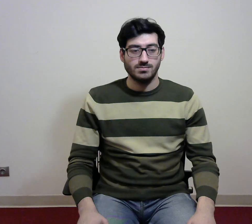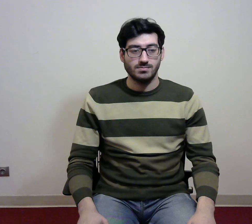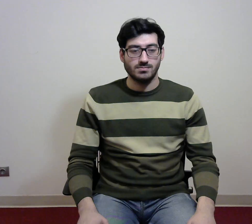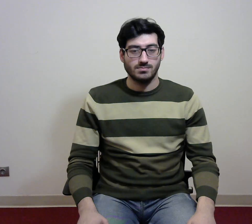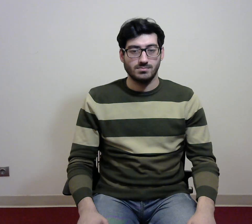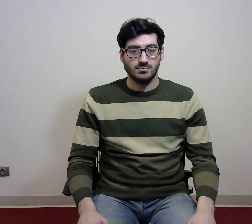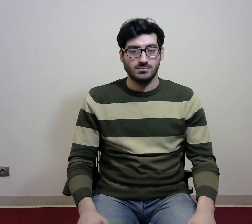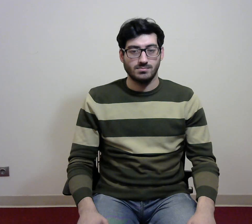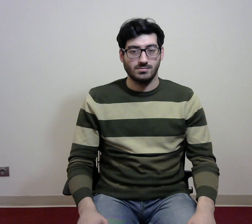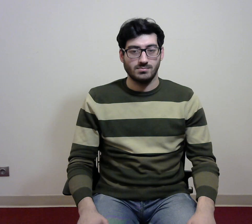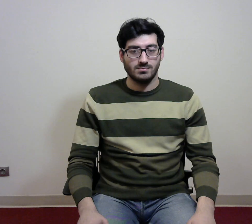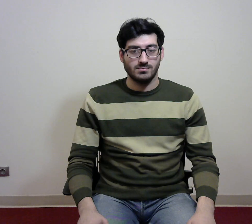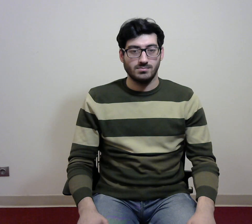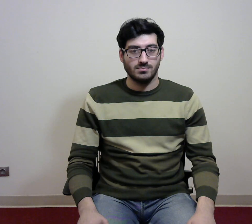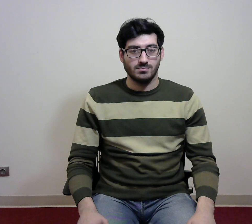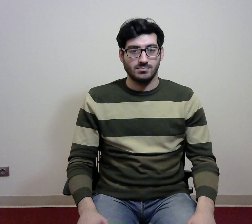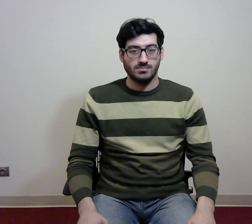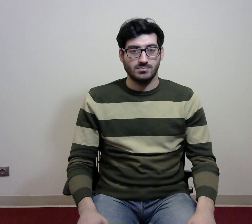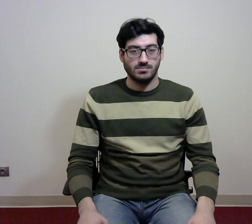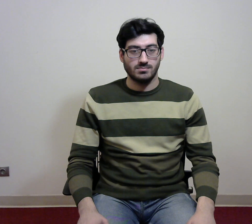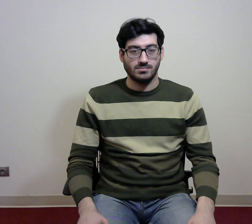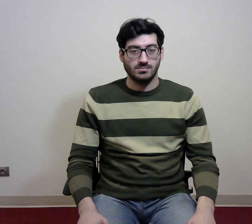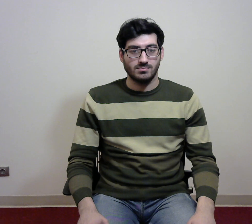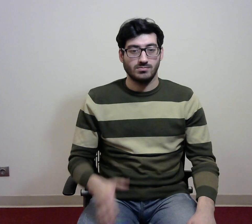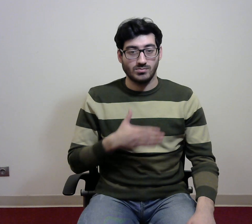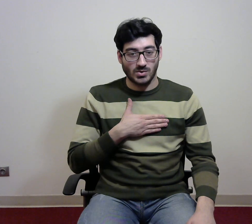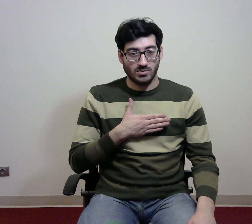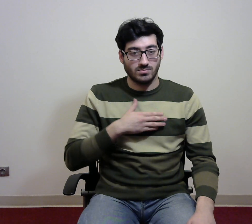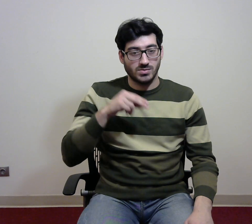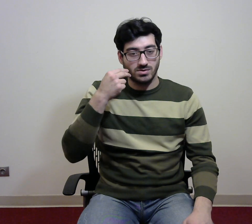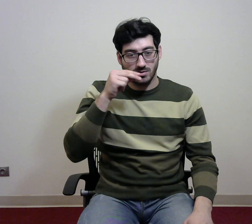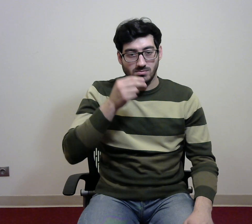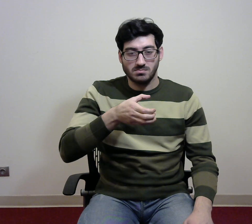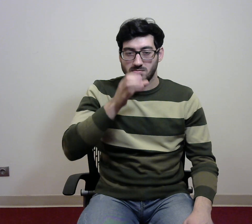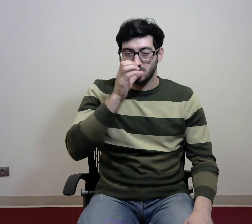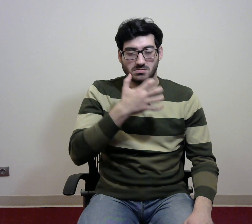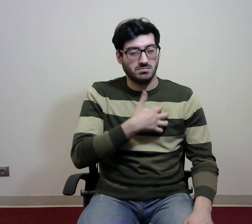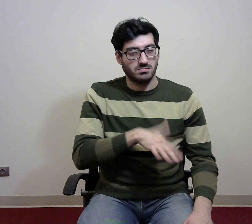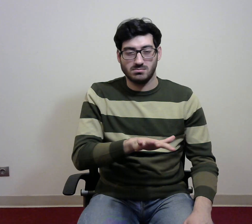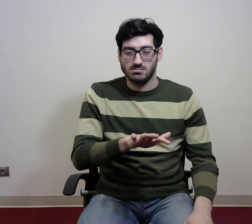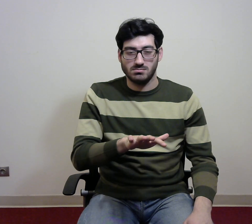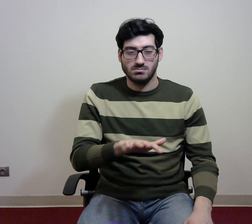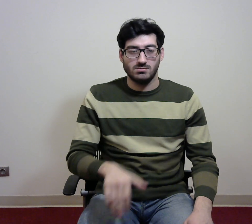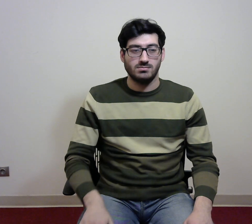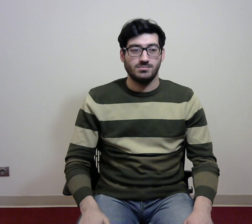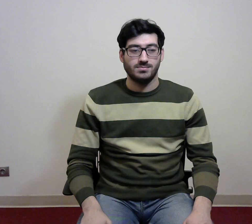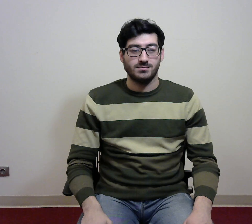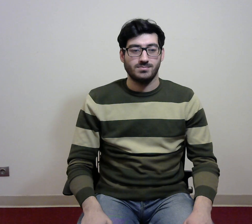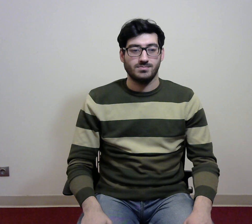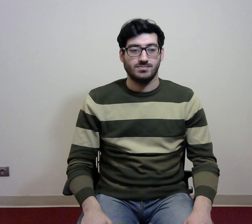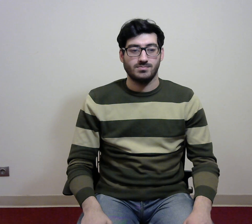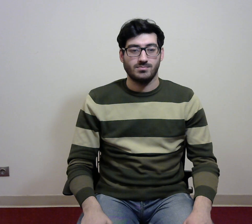Mən çay içmək istəmirəm